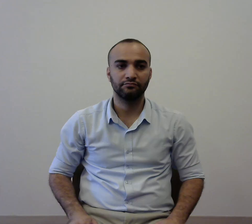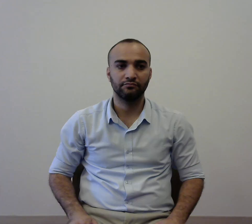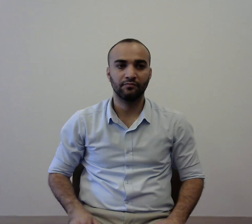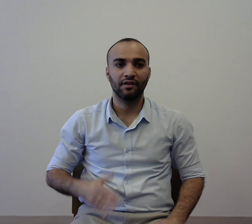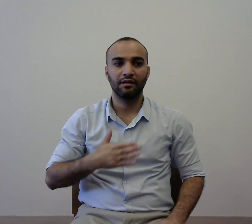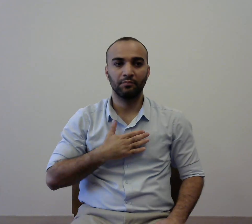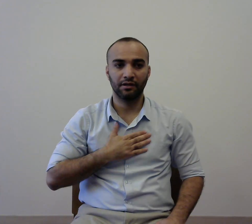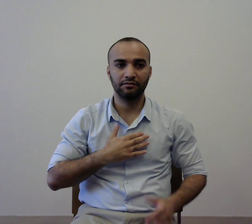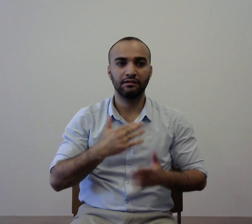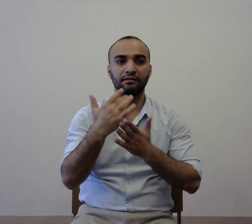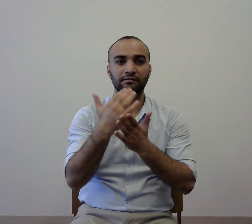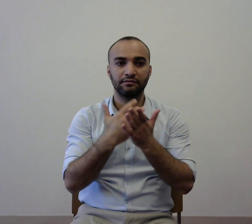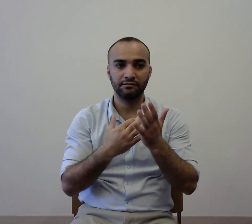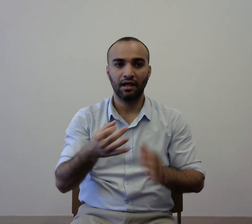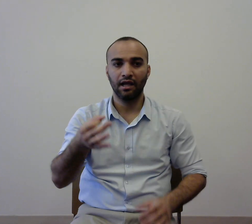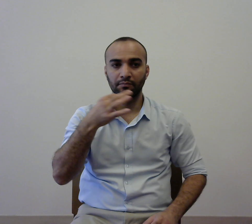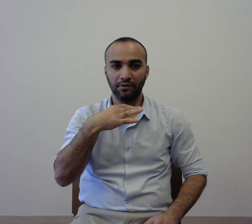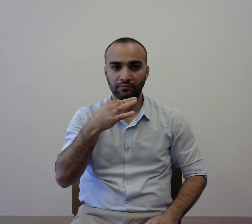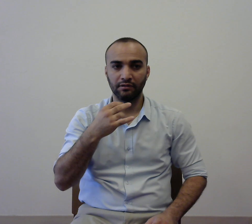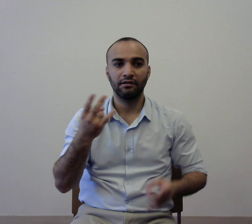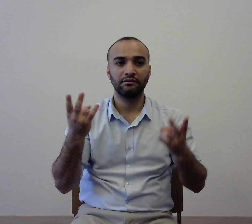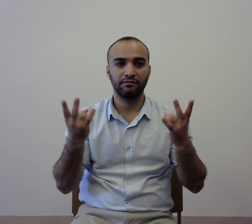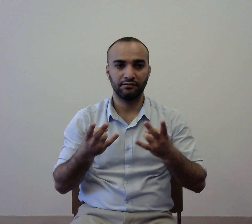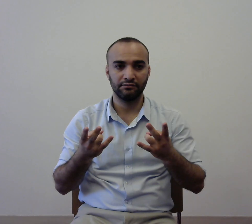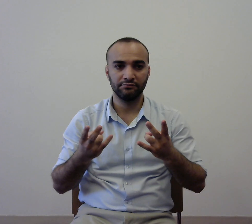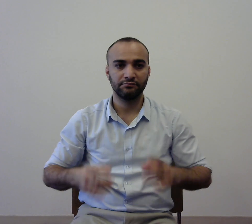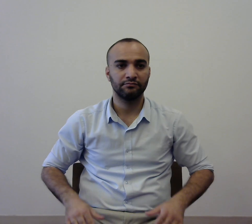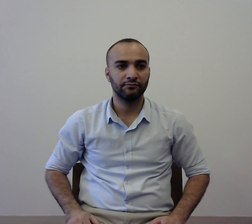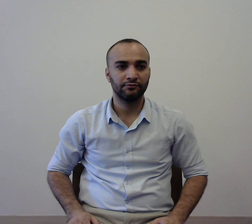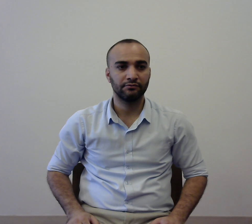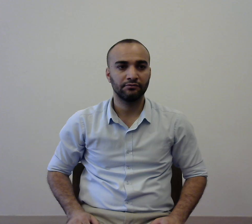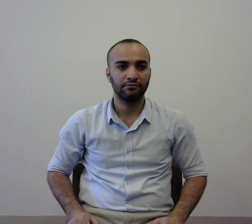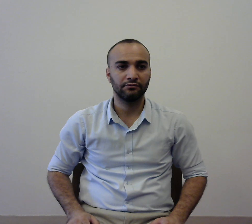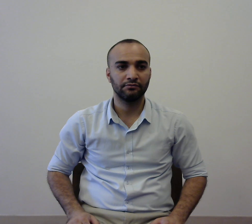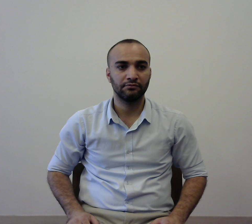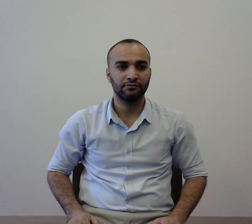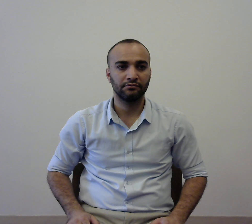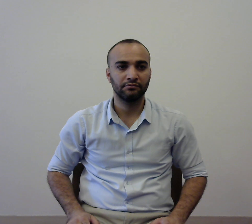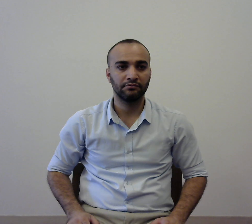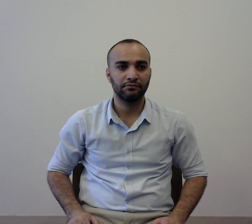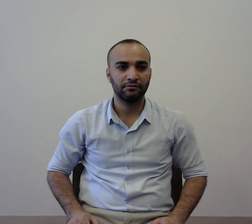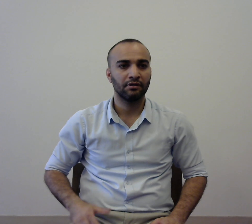Mənə siyahıdakı dərmanlar lazımdır